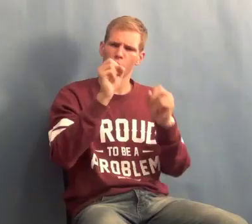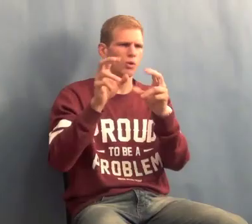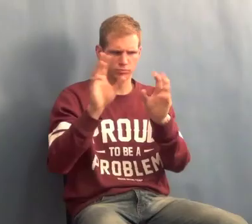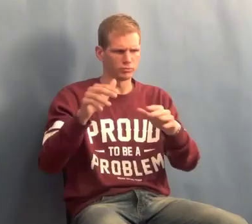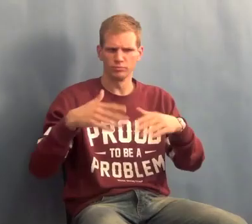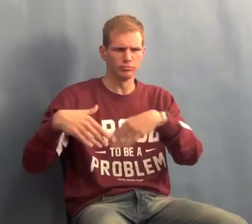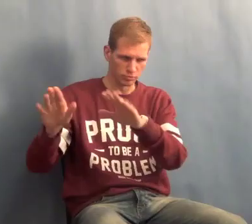Poszedł.